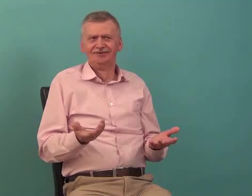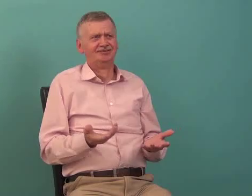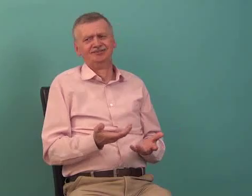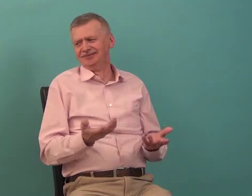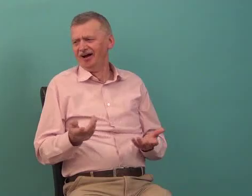Aha.